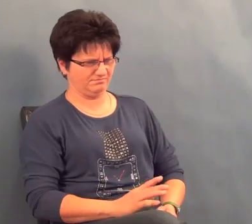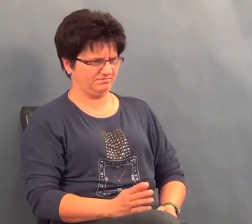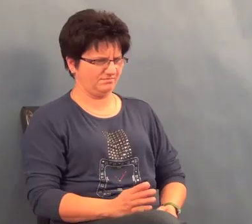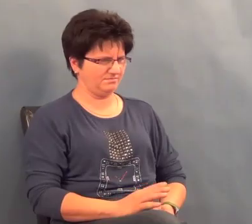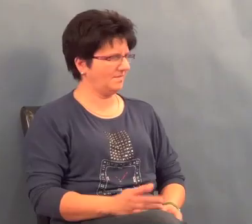Nie zauważyłam.